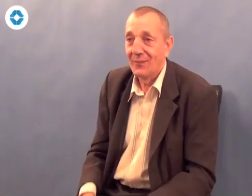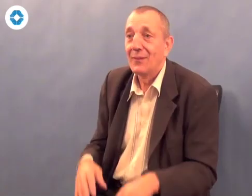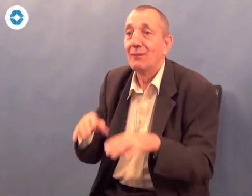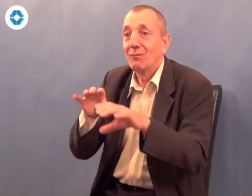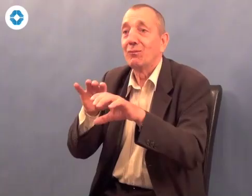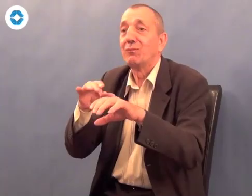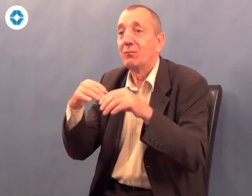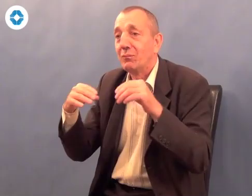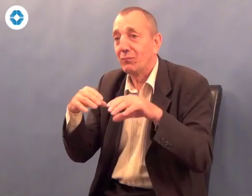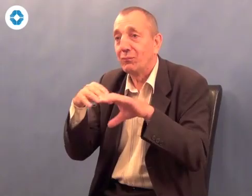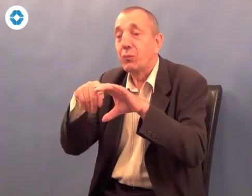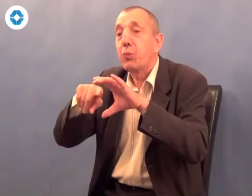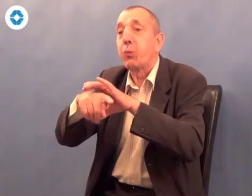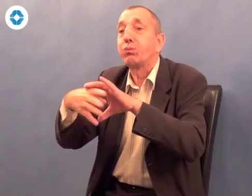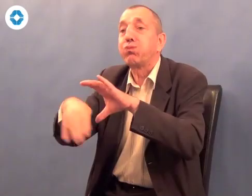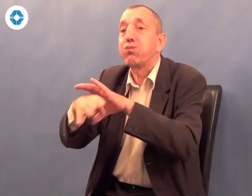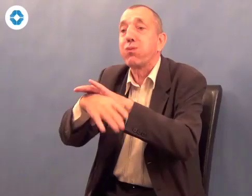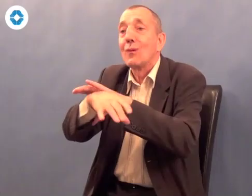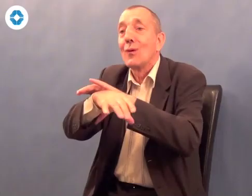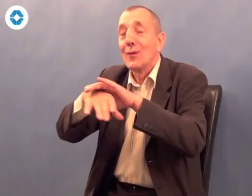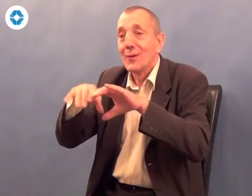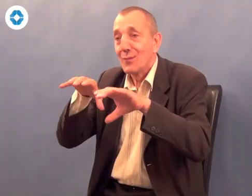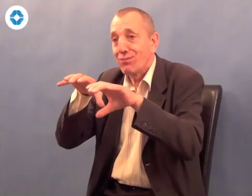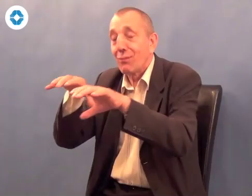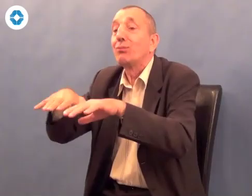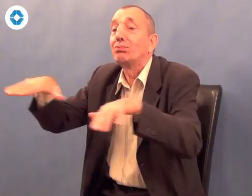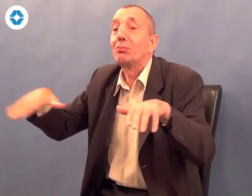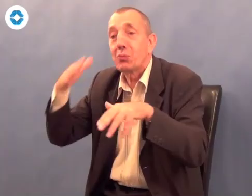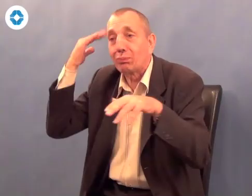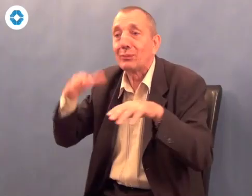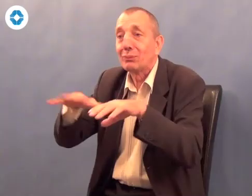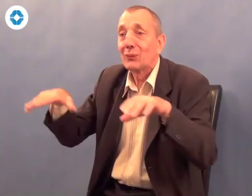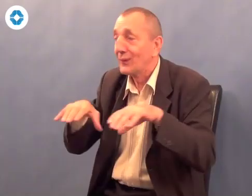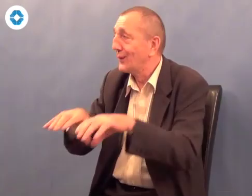Dziurawy pień, tak, opiera się na nim i płynie, a nie umie pływać.